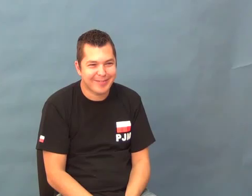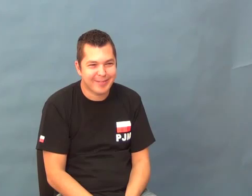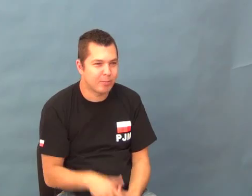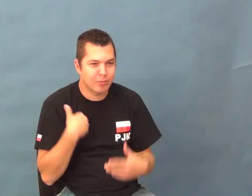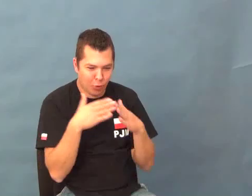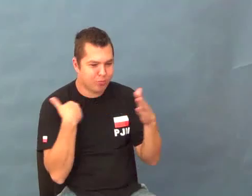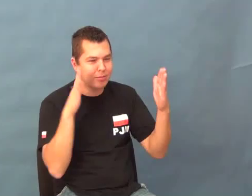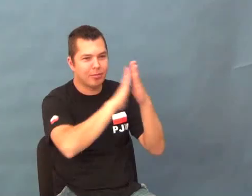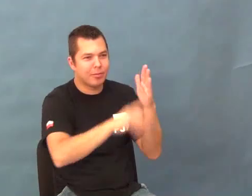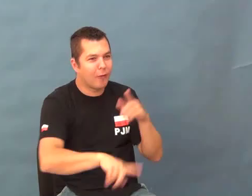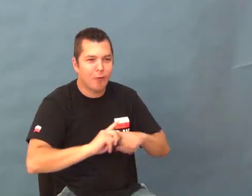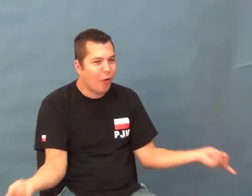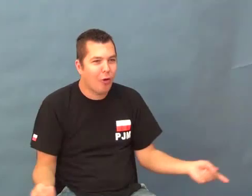Ja w domu przykleję naklejkę, że nie wolno.